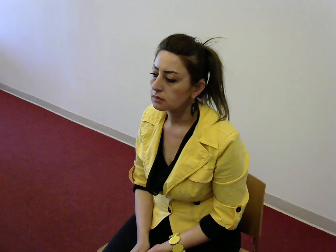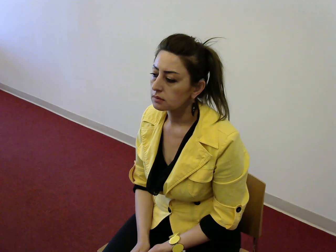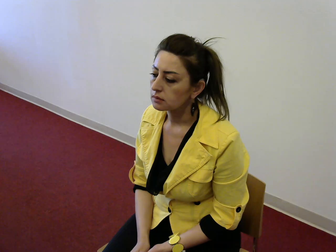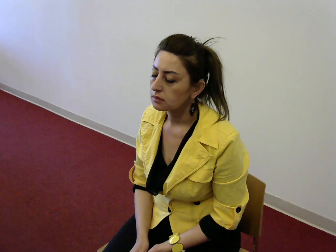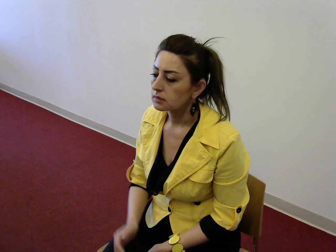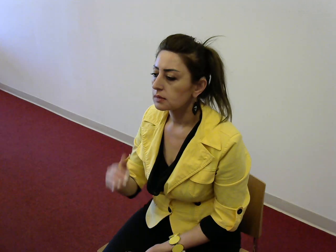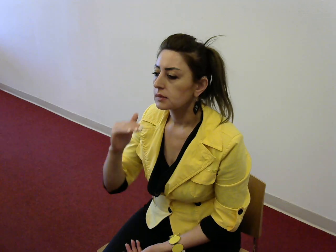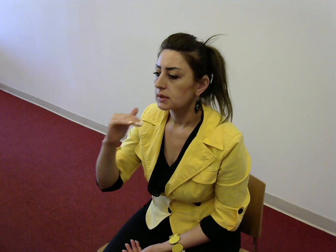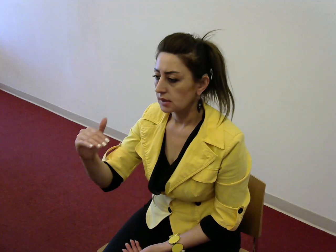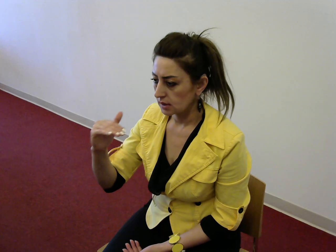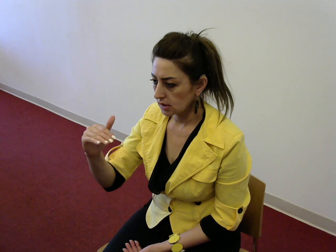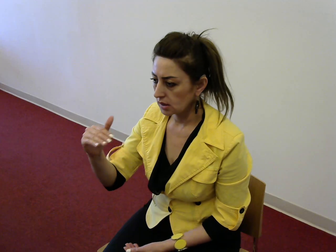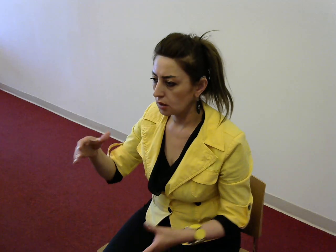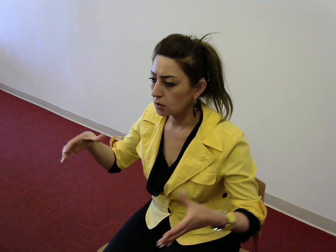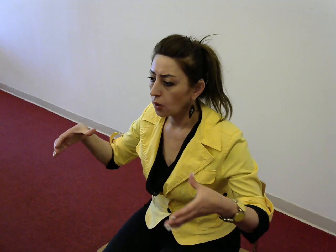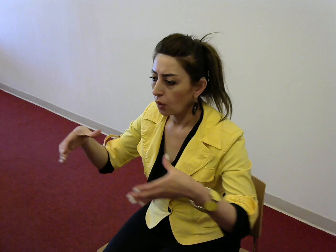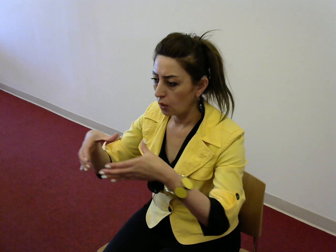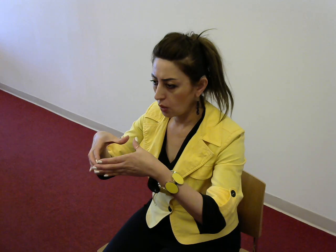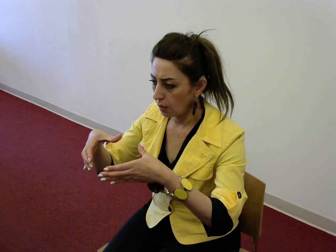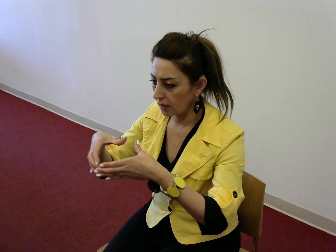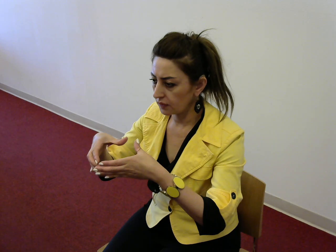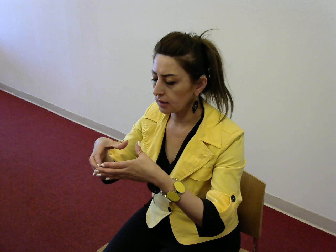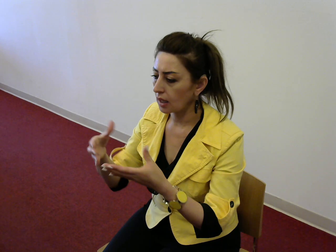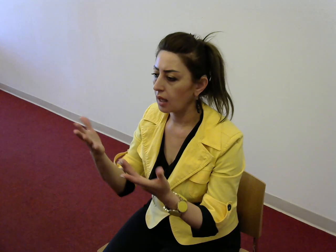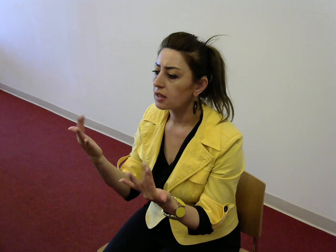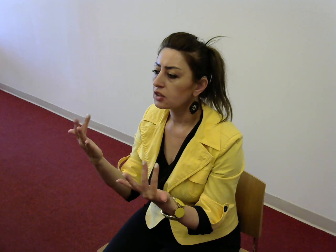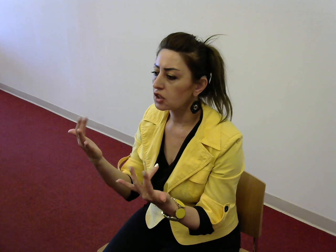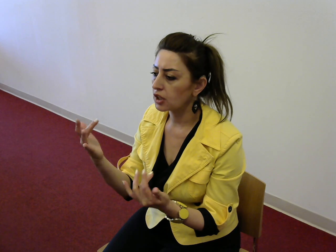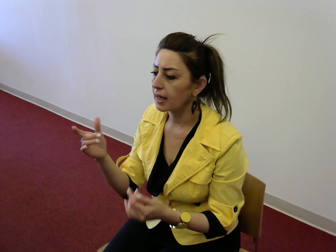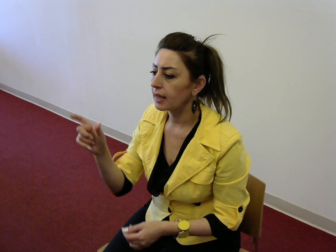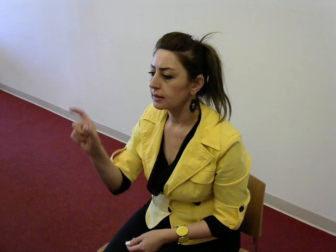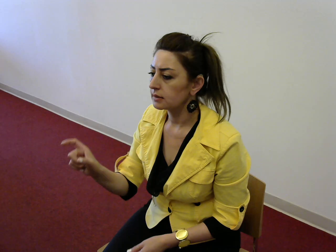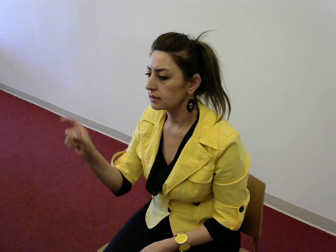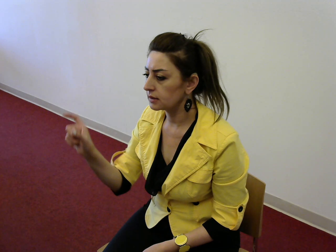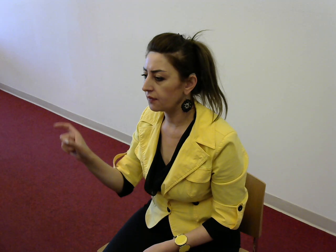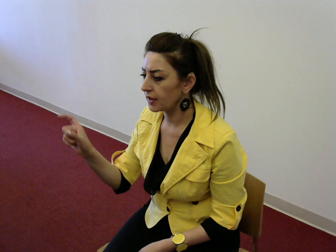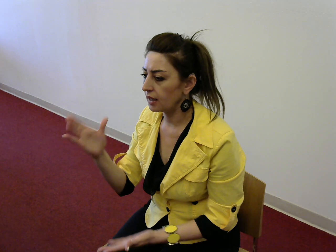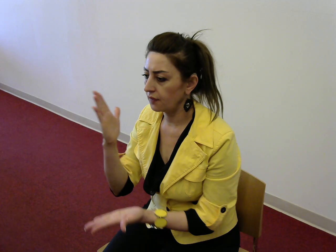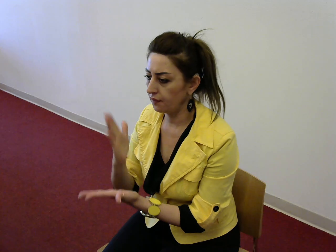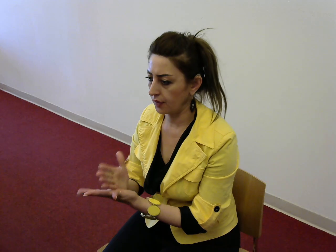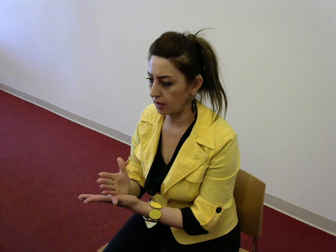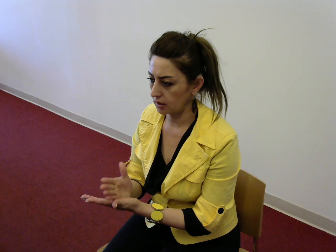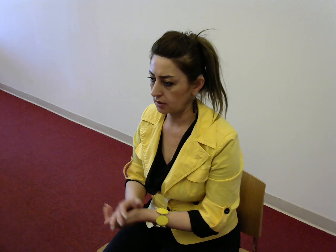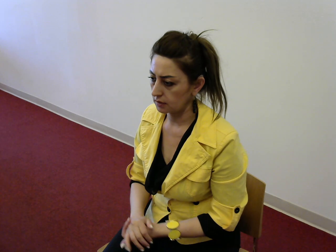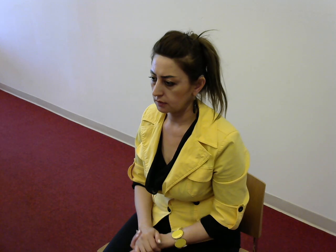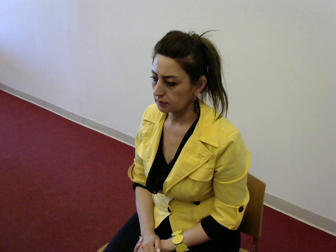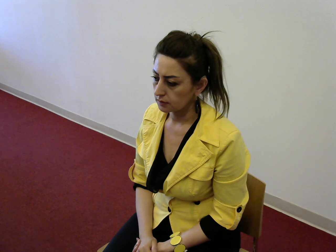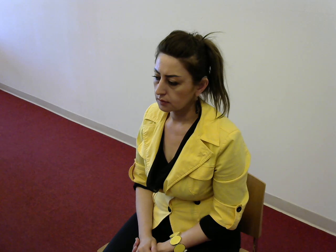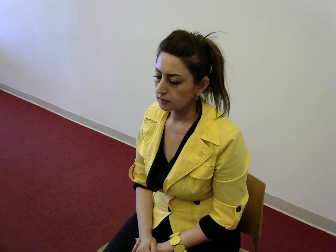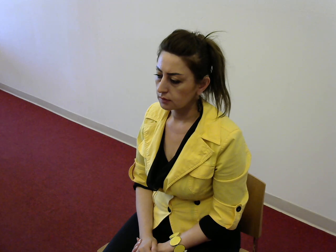Sizin komandada neçə nəfər var?